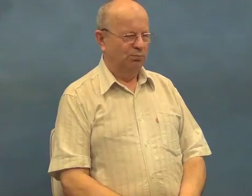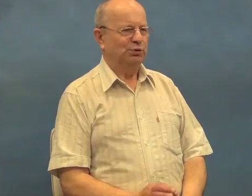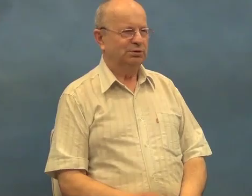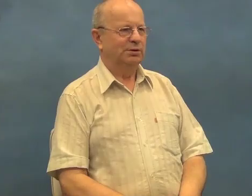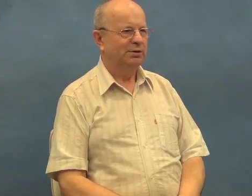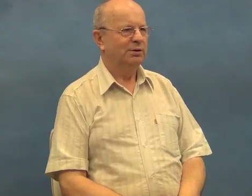Dobrze.